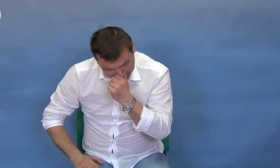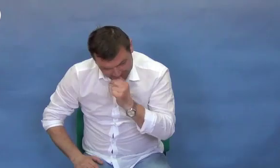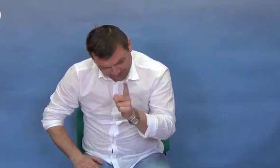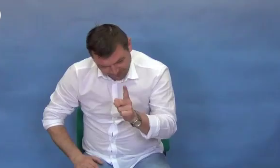Nie.